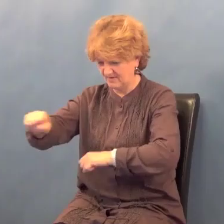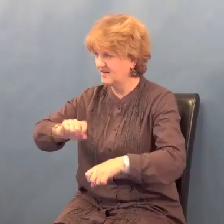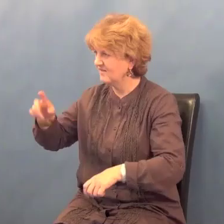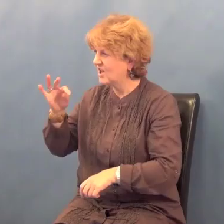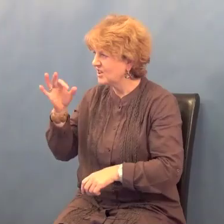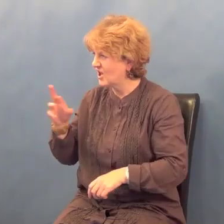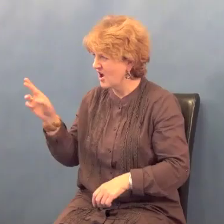Tor.